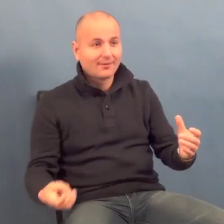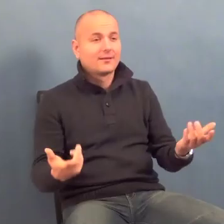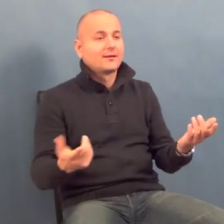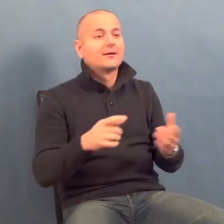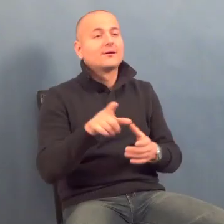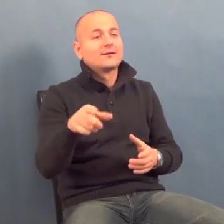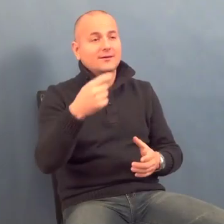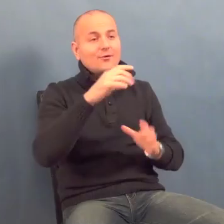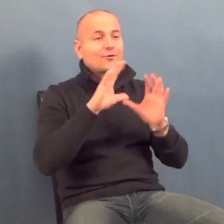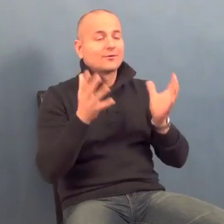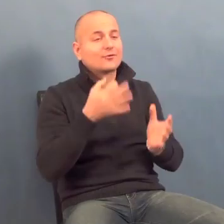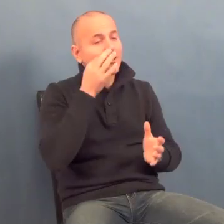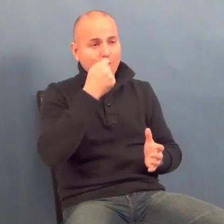I trafia prosto do żołądka kota.